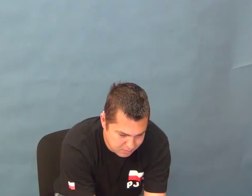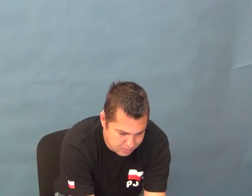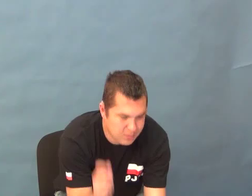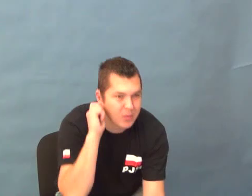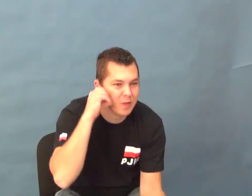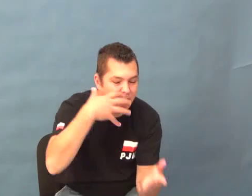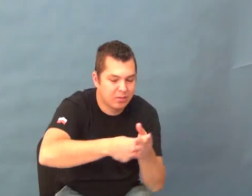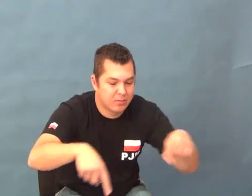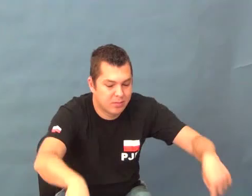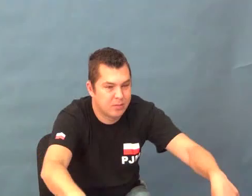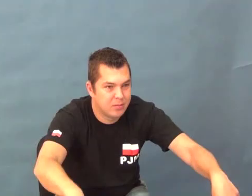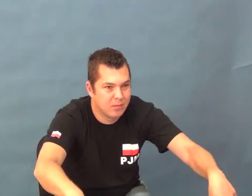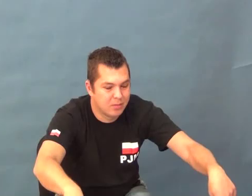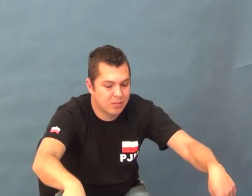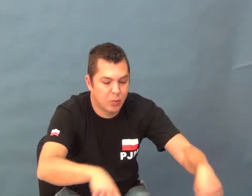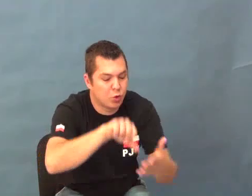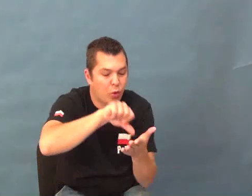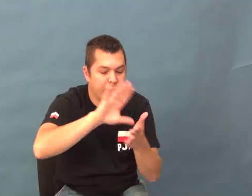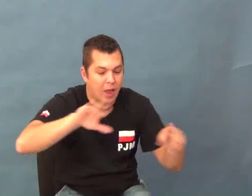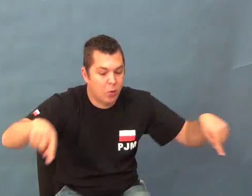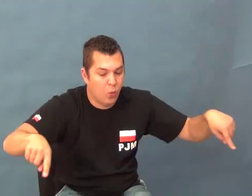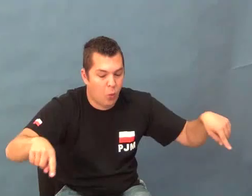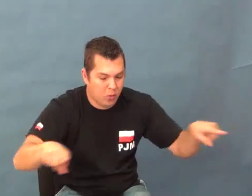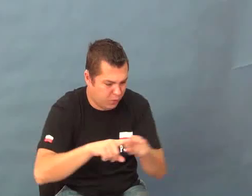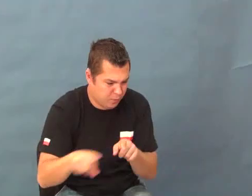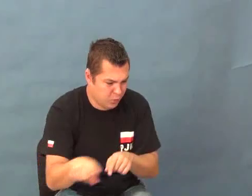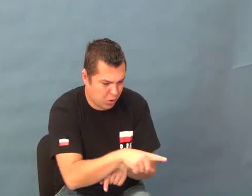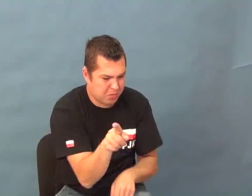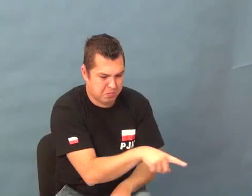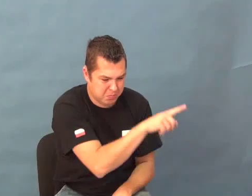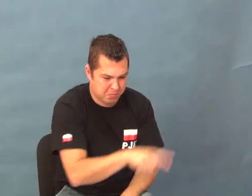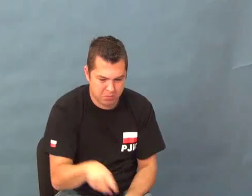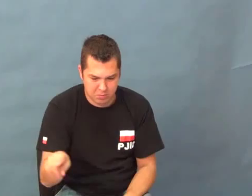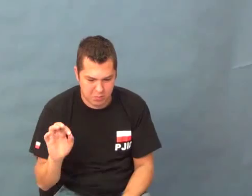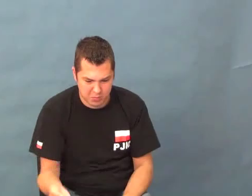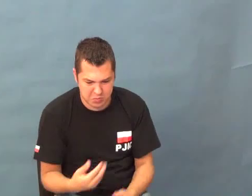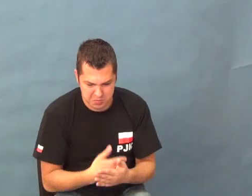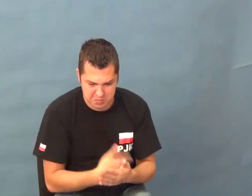Dziewczyna w prawym i lewym dolnym rogu, nie na środku, jest taka sama i nie wiem dlaczego po lewej jest skreślona, a w drugim nie.